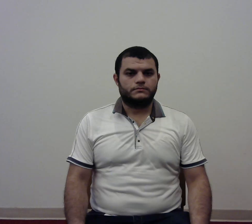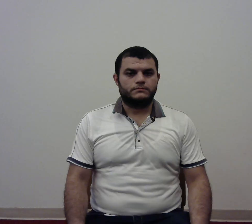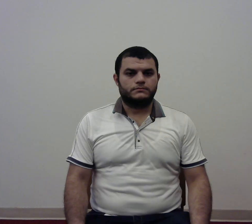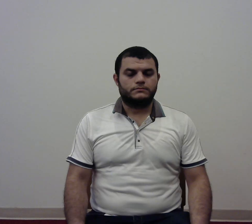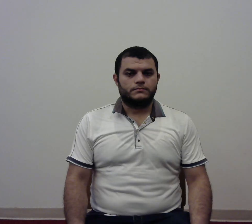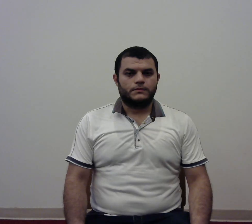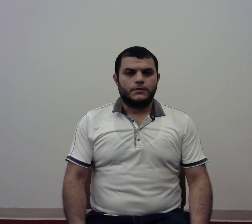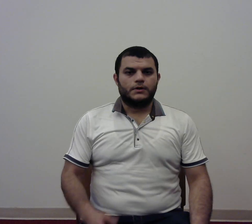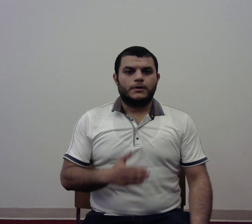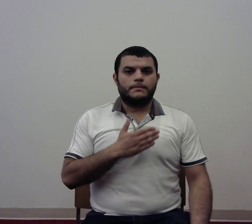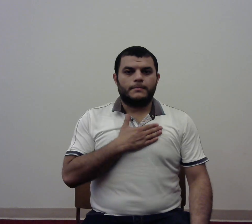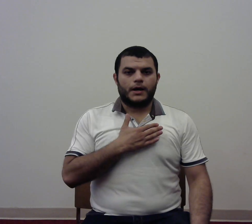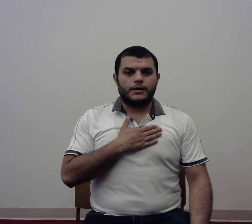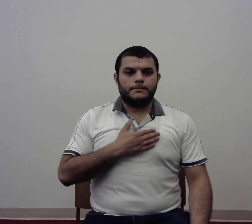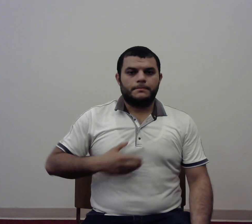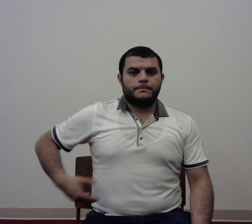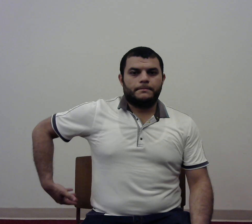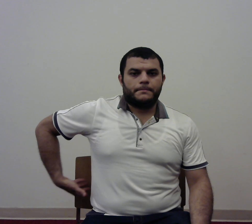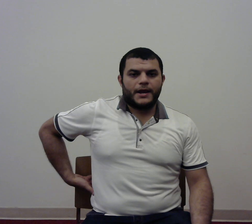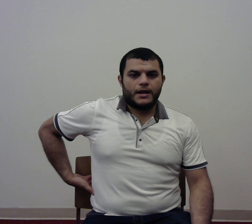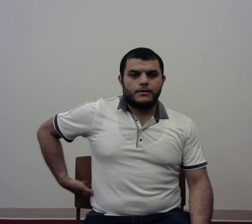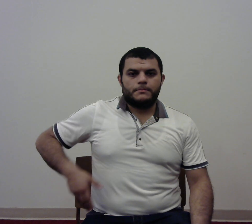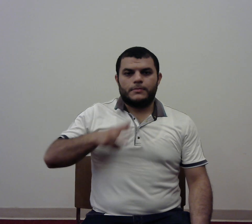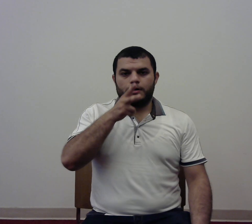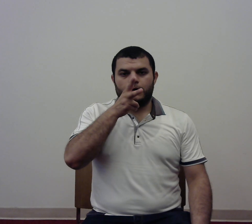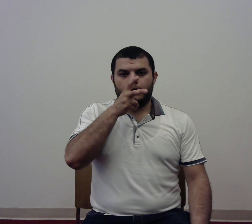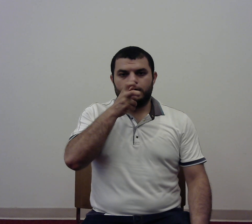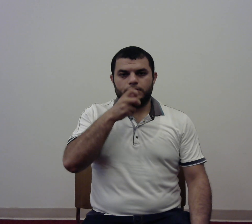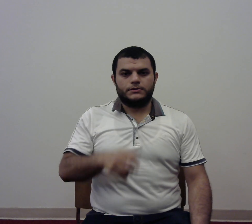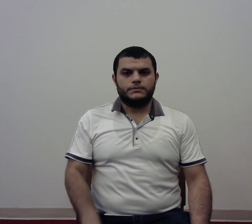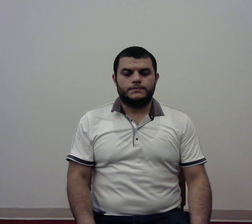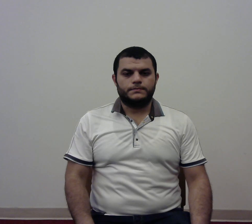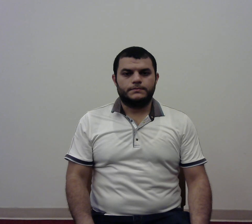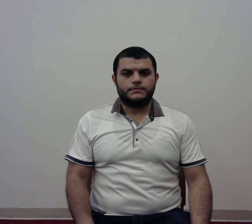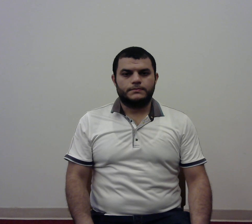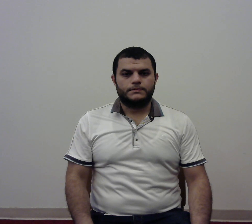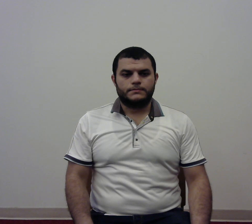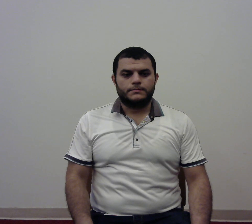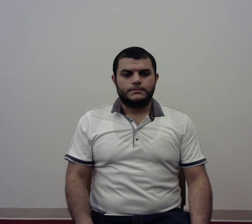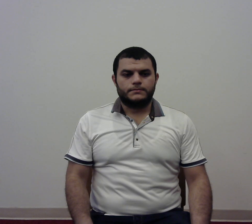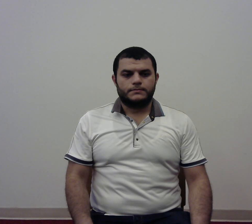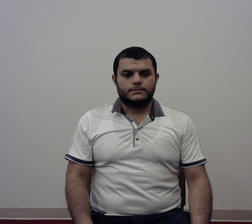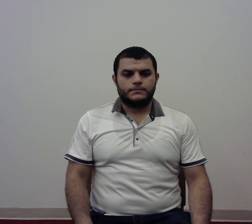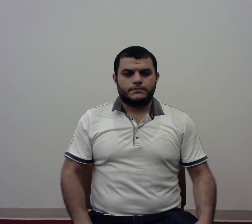Mənim belim ağrıyır